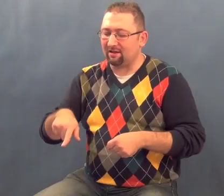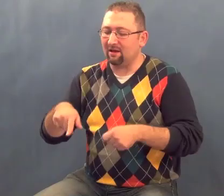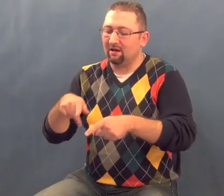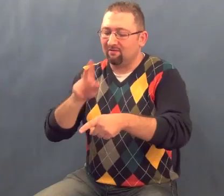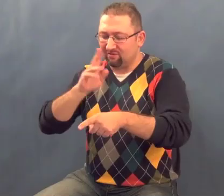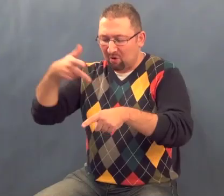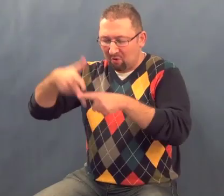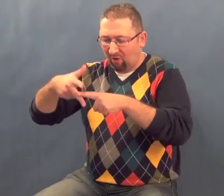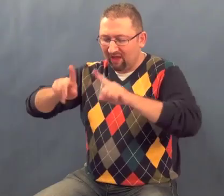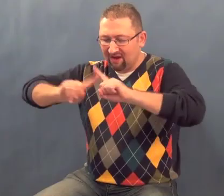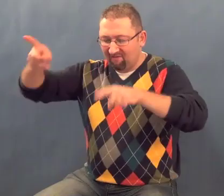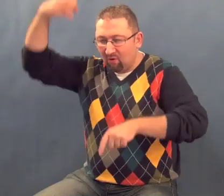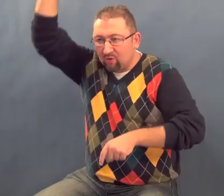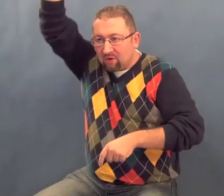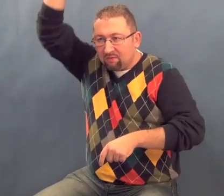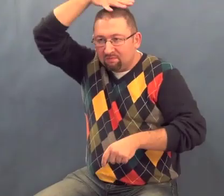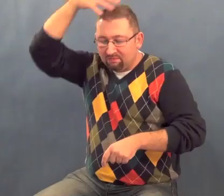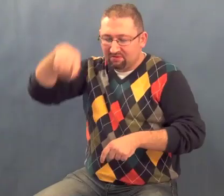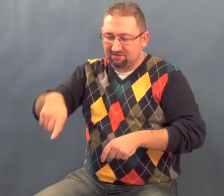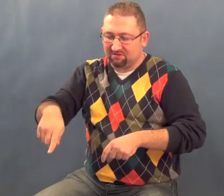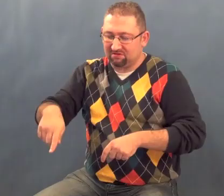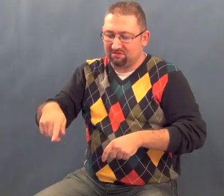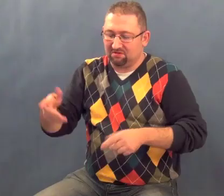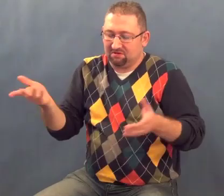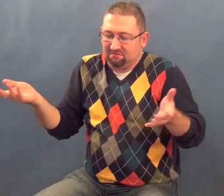Widać, że koniom nie wolno wejść pod prysznic.